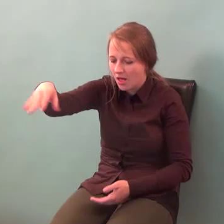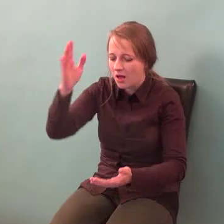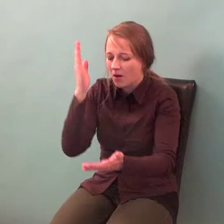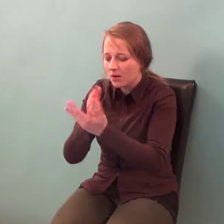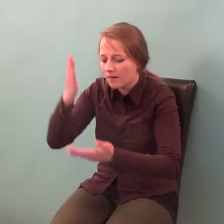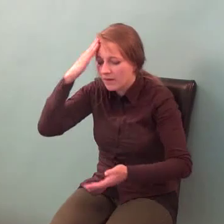Już wiem.